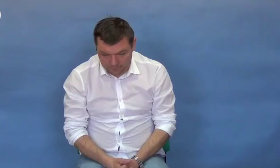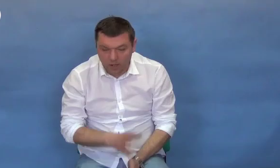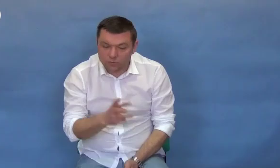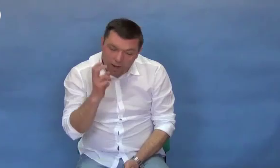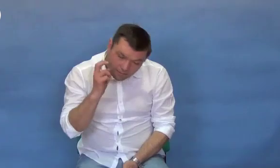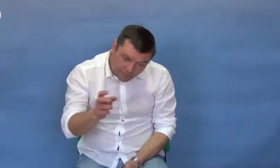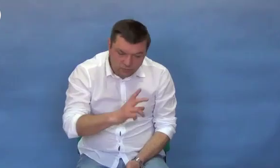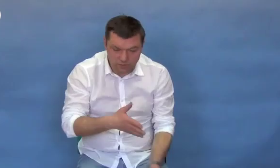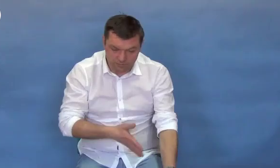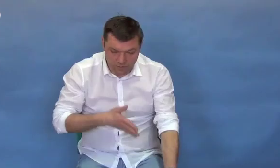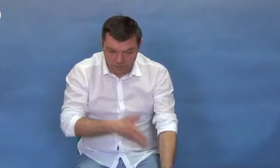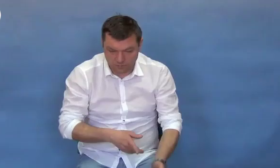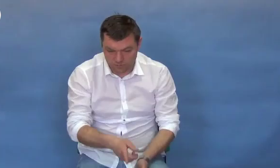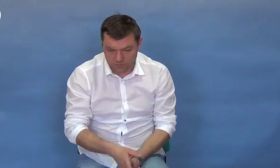Czy to tramwaj, czy pociąg?